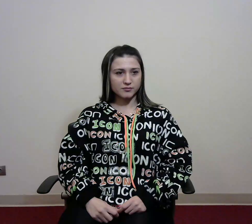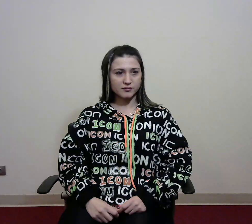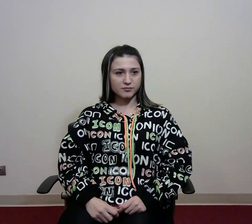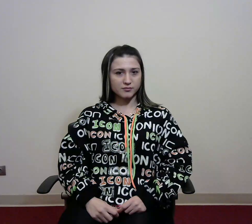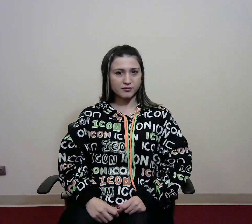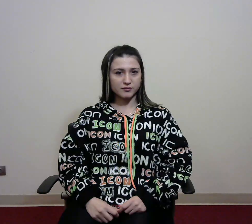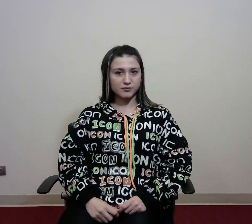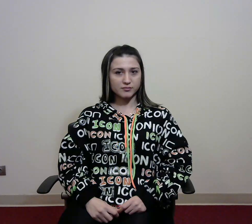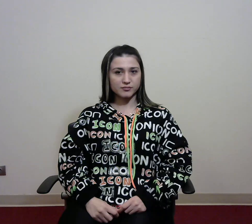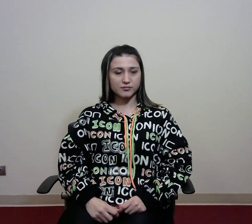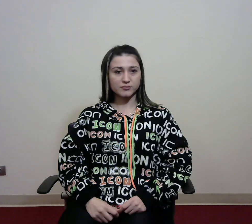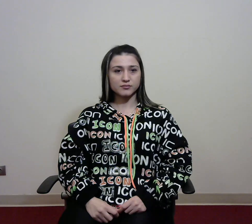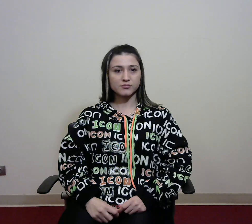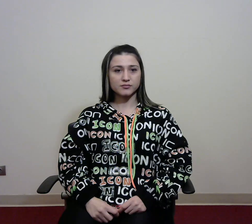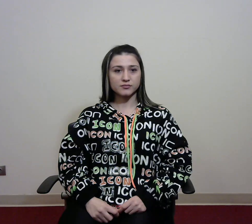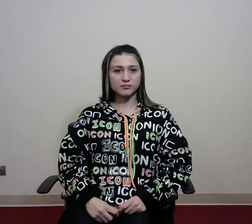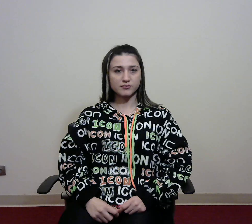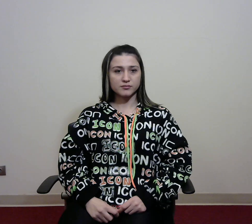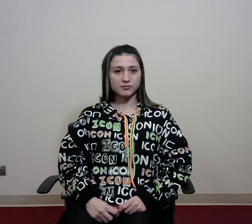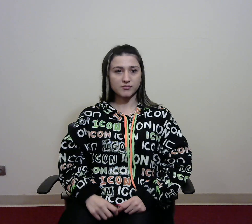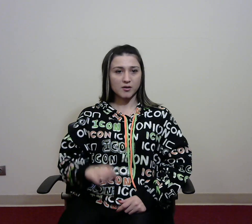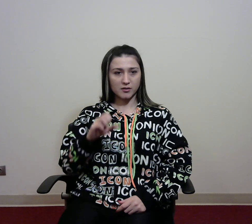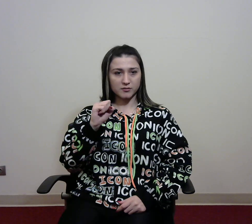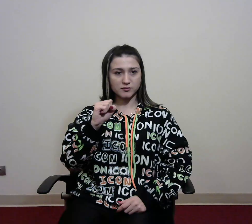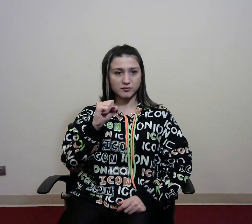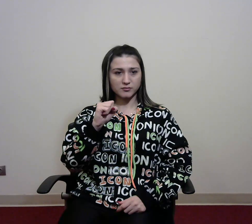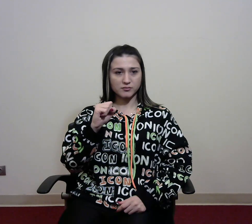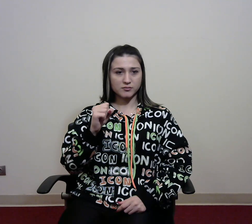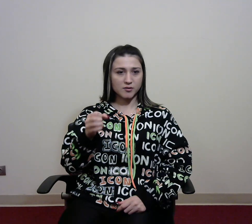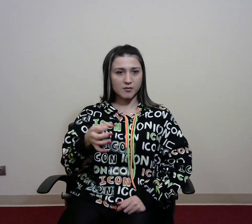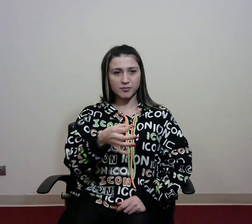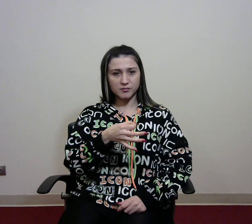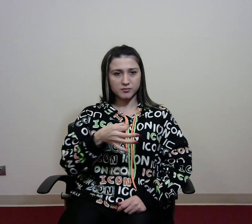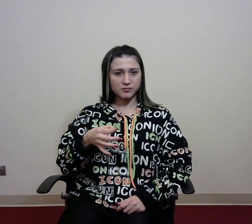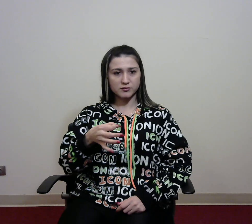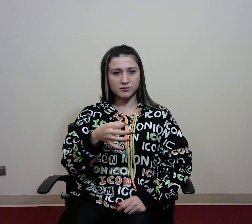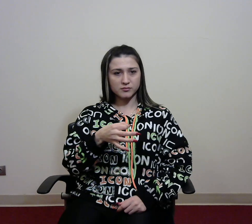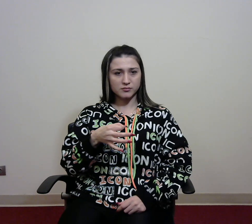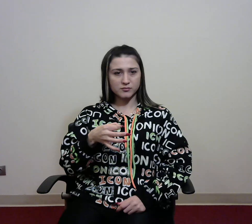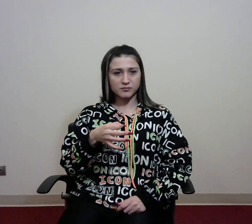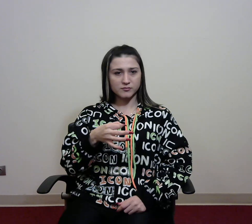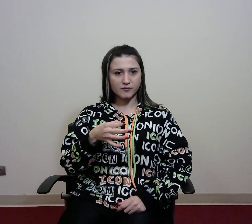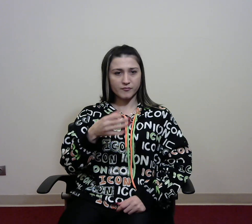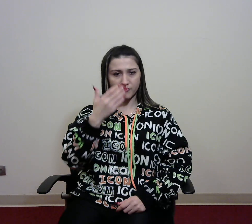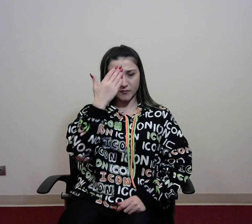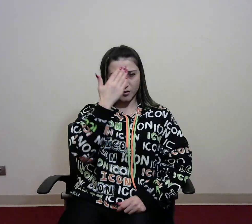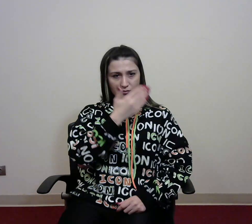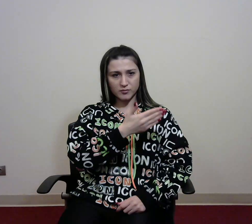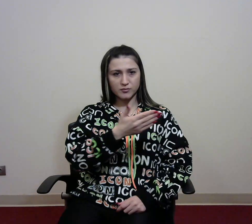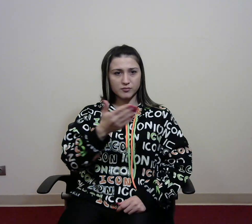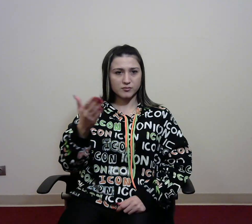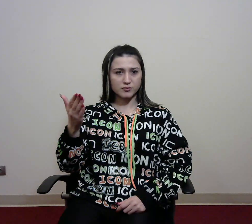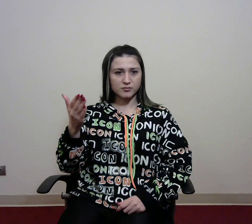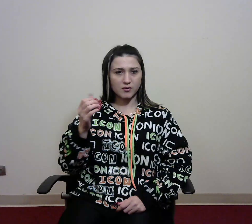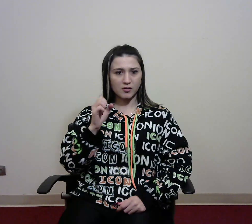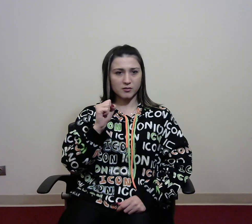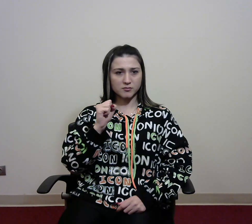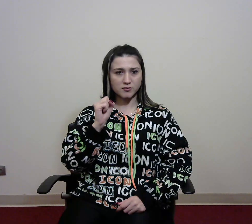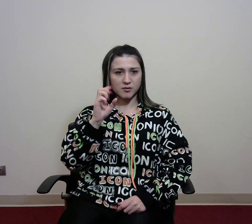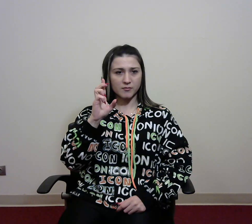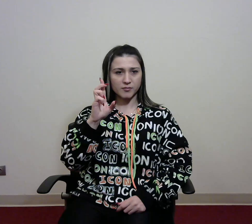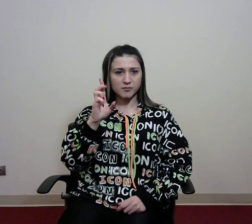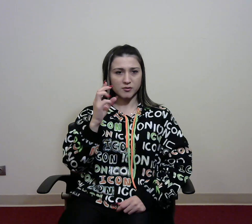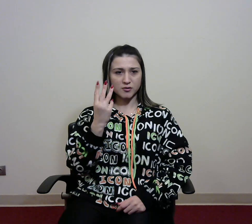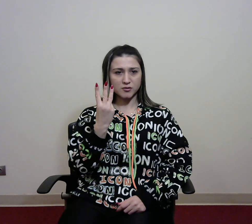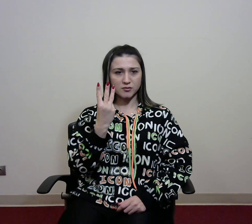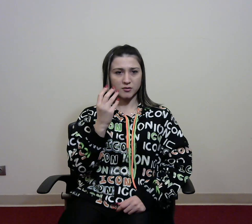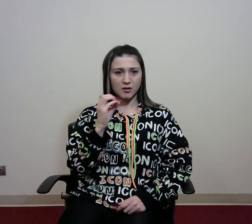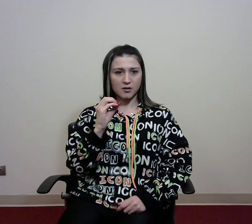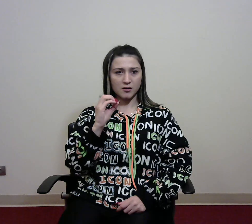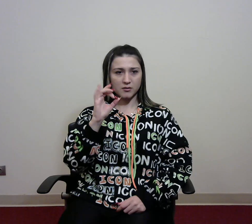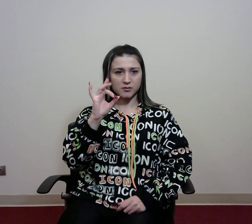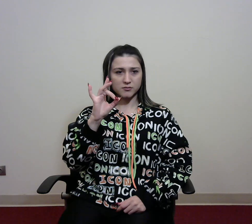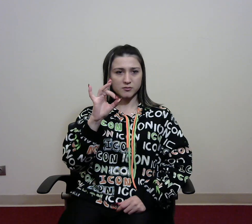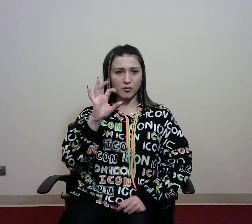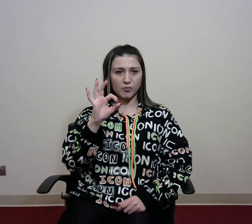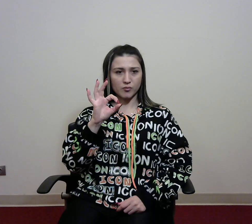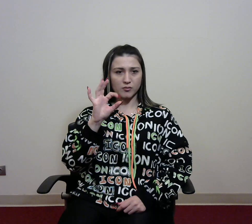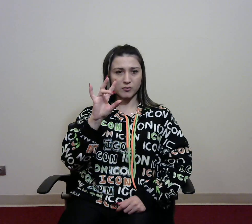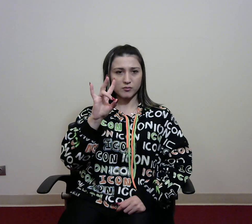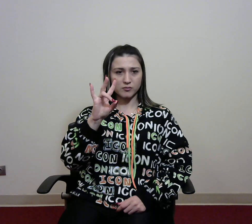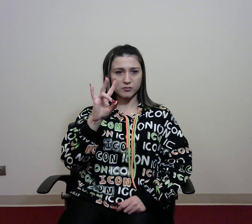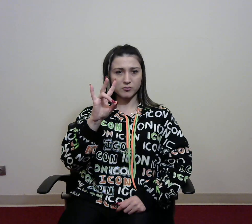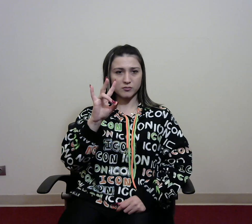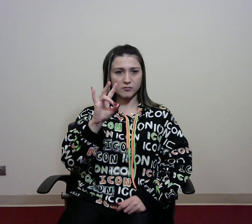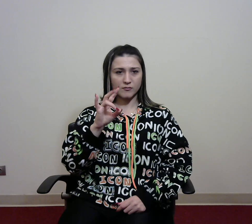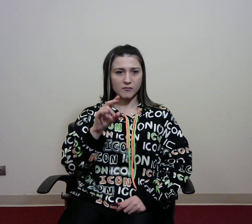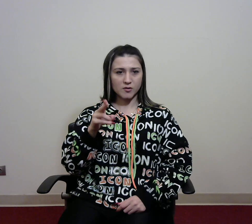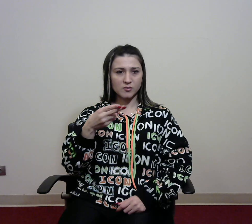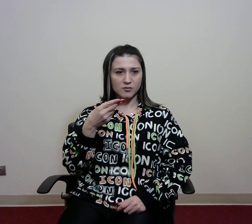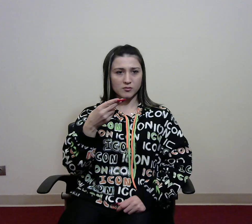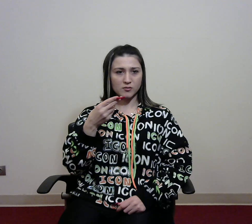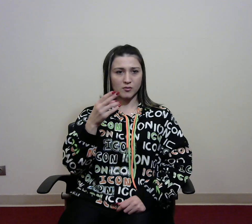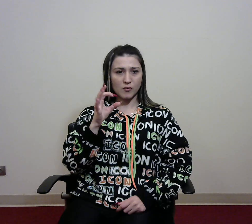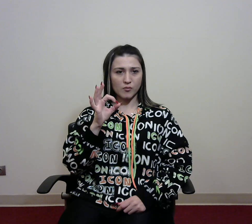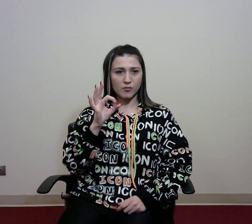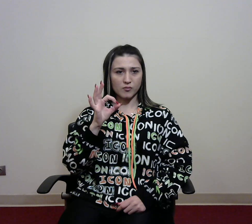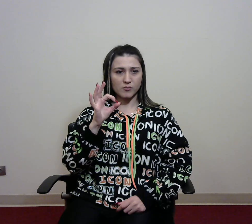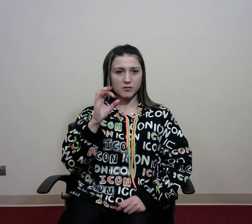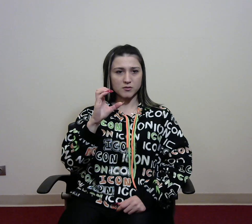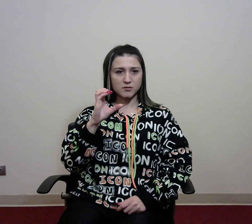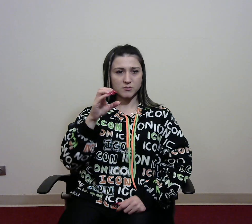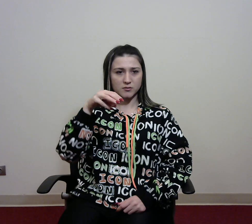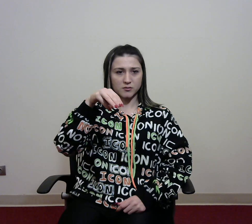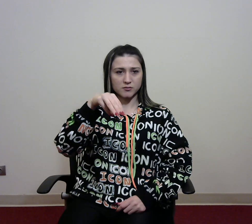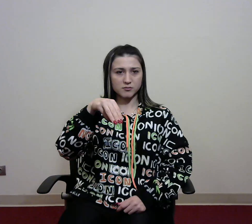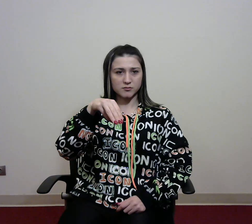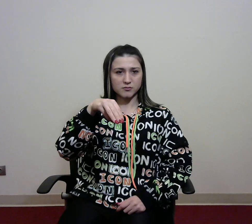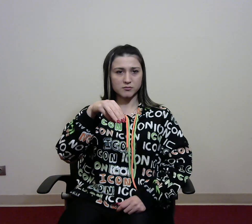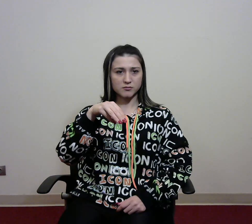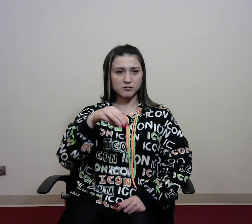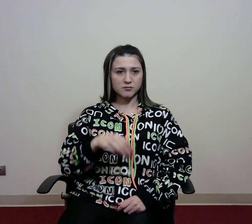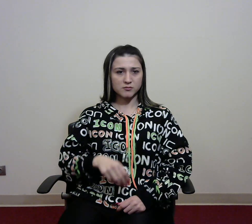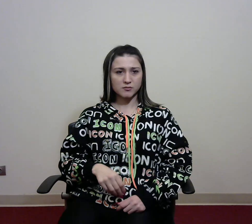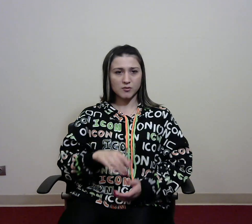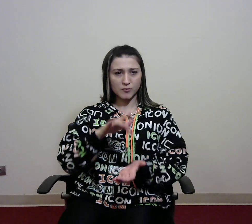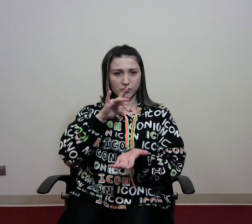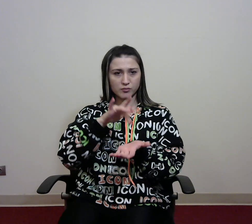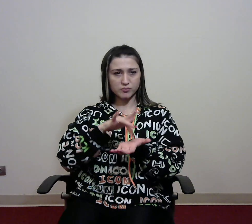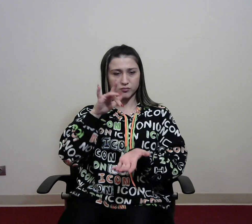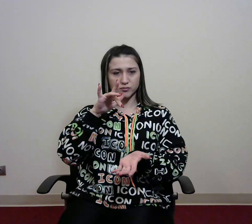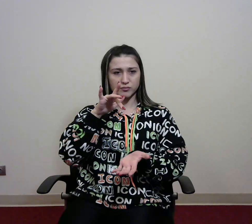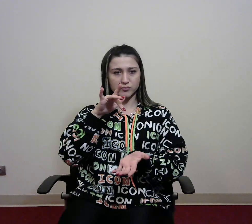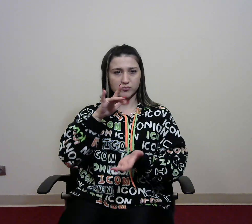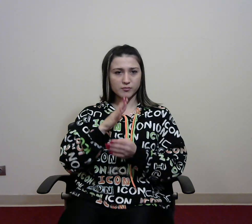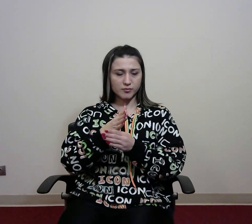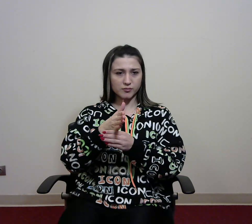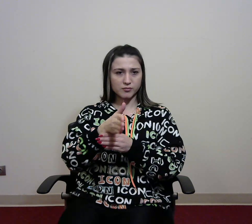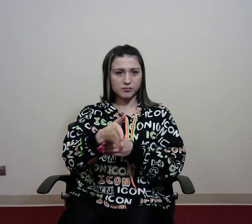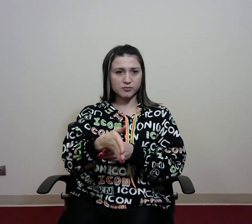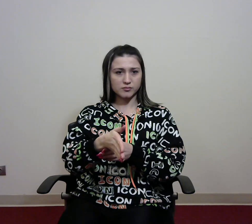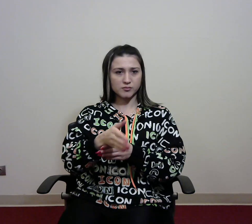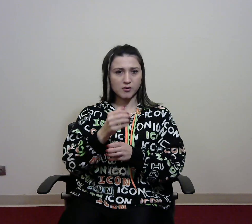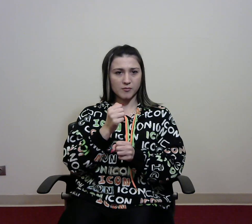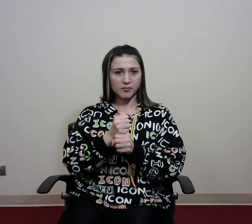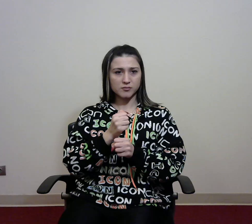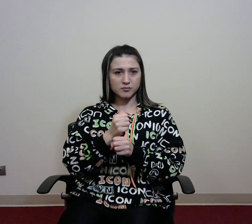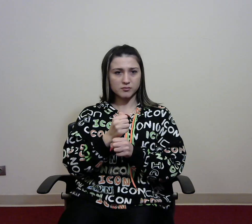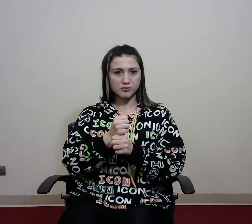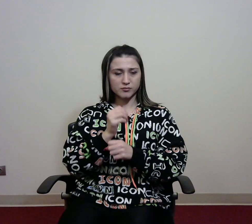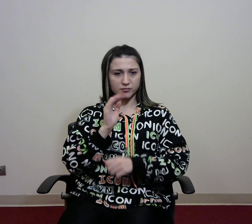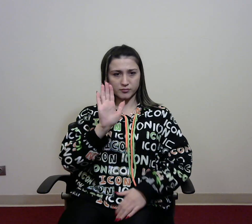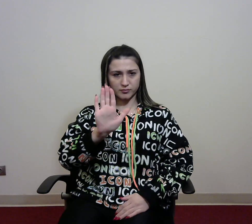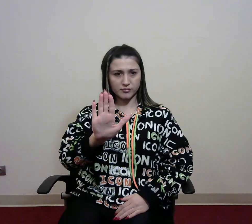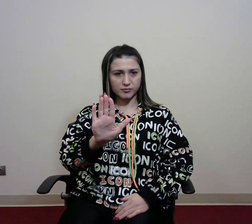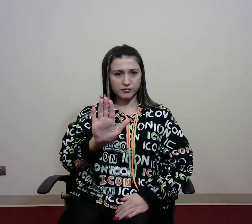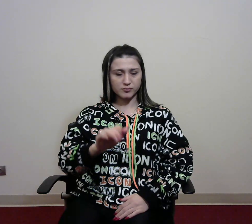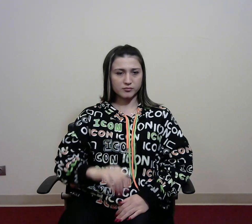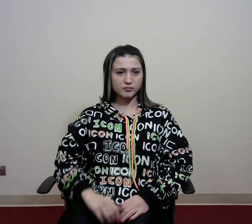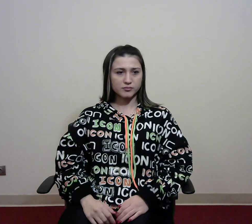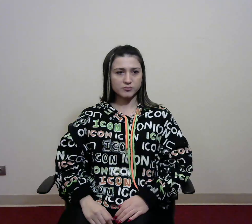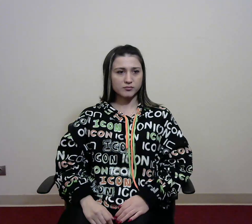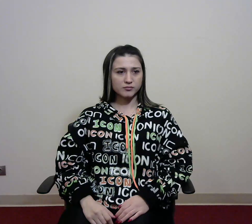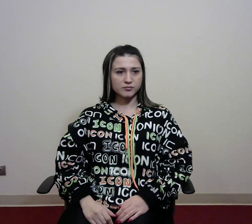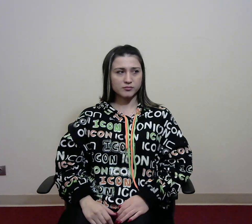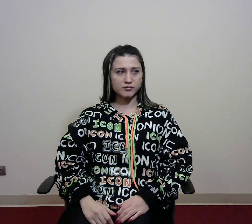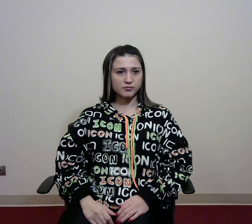Abşeron rayon sakinləri isə Abşeron DOST Mərkəzinə müraciət etməlidir